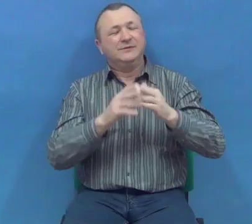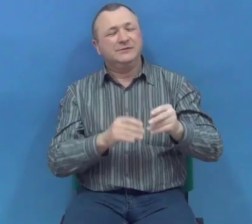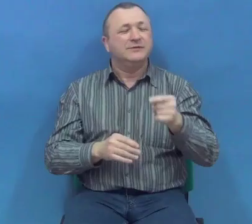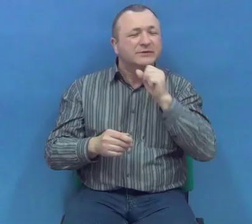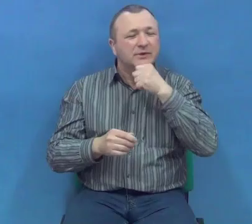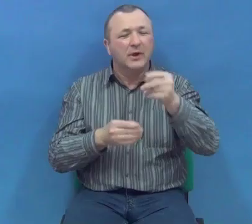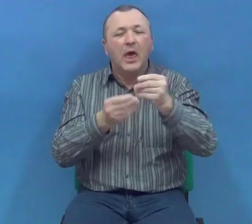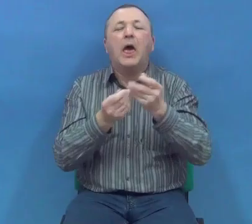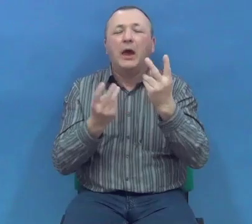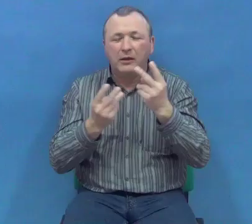Staruszka zapytała: ile się należy?